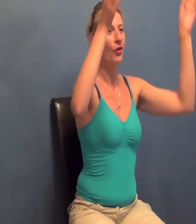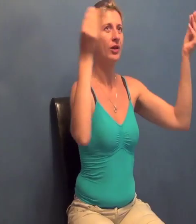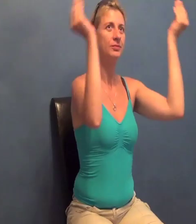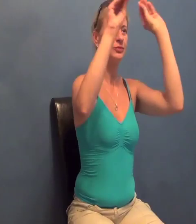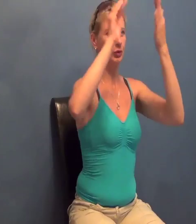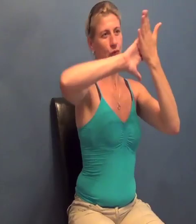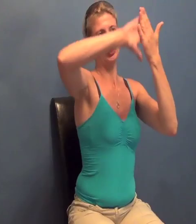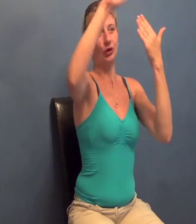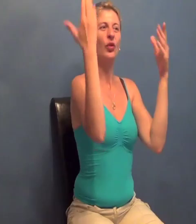Jest całe, a stare wyrzucone.